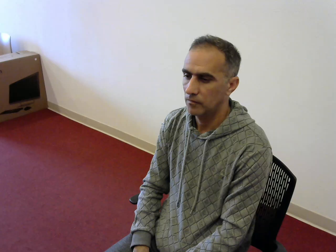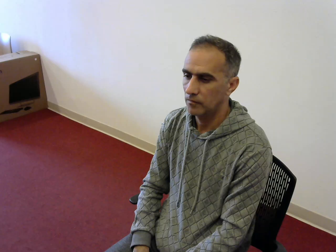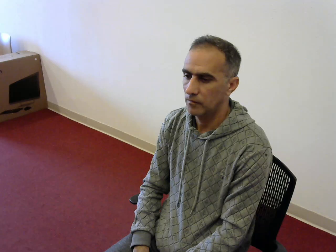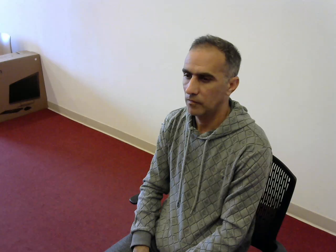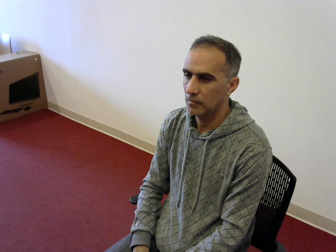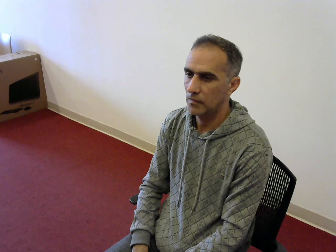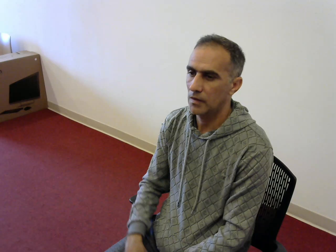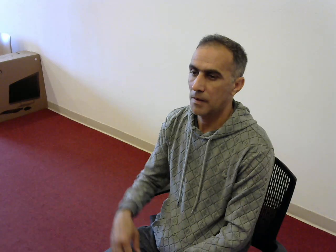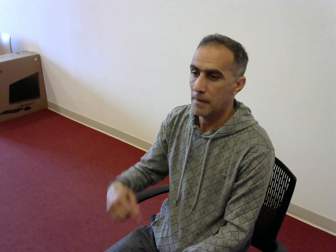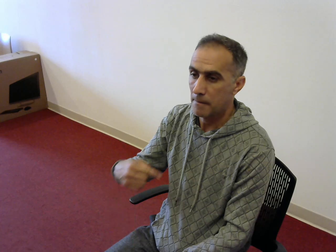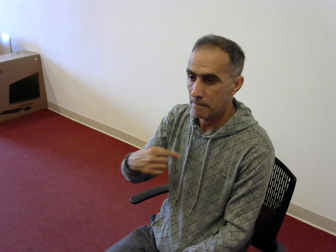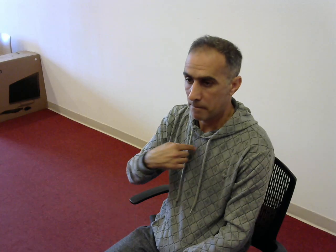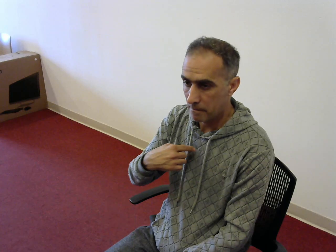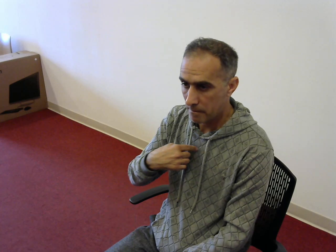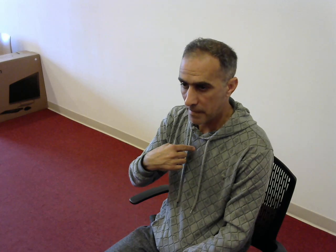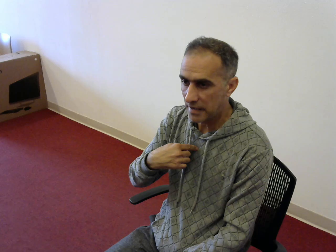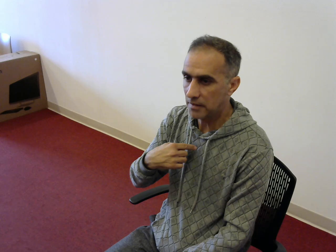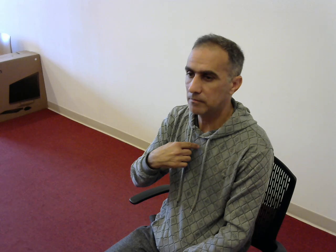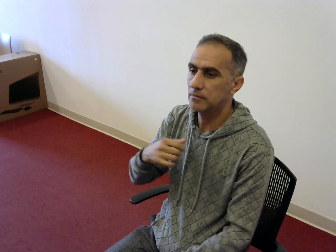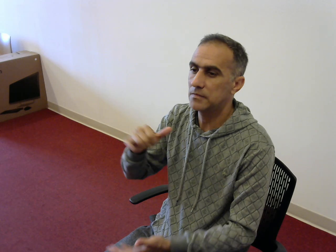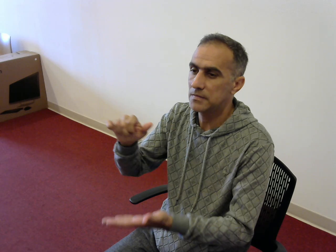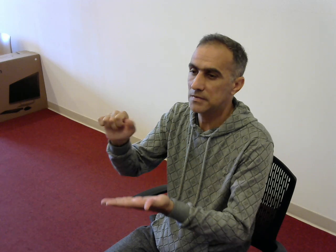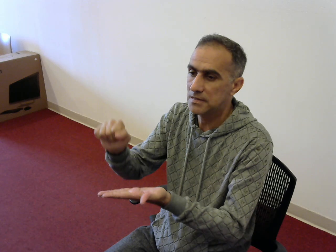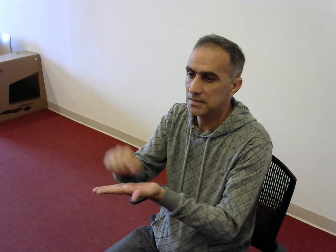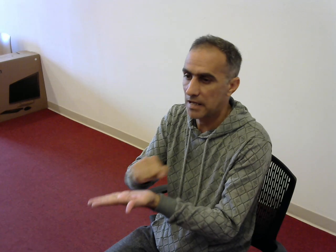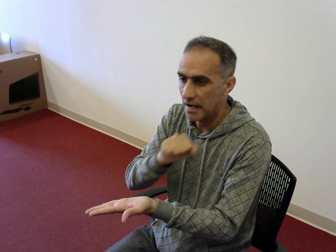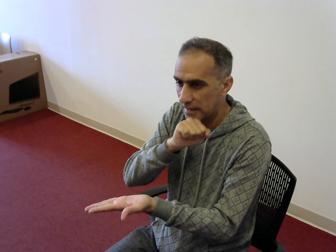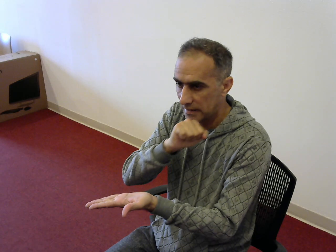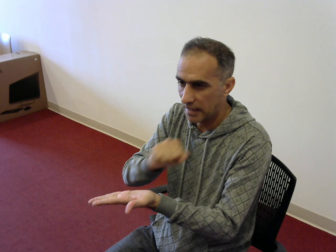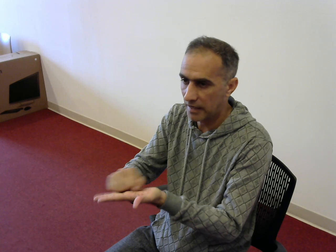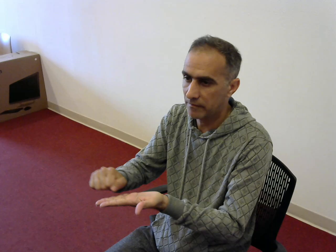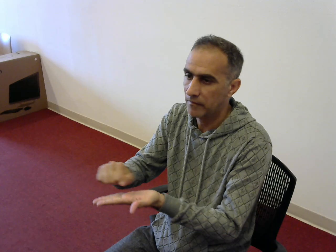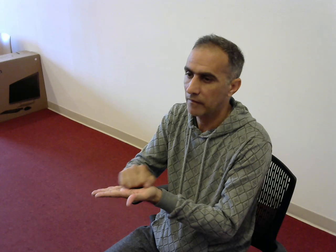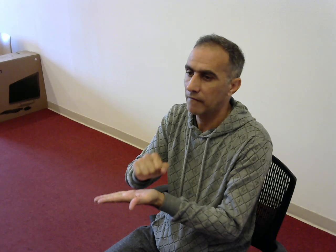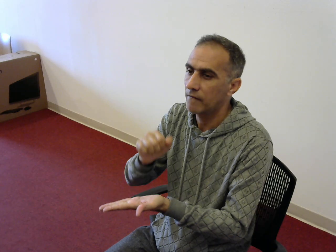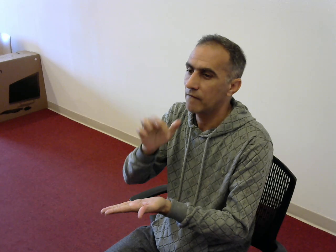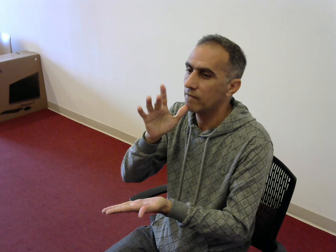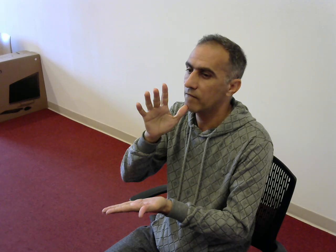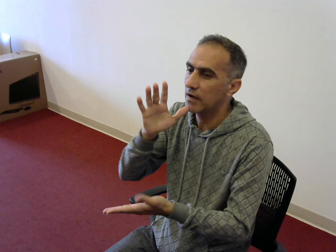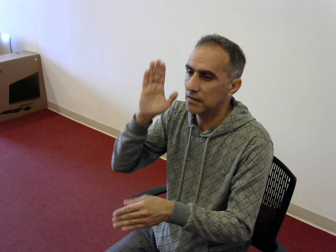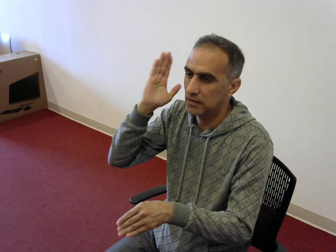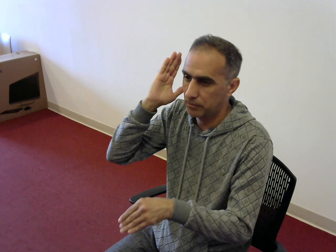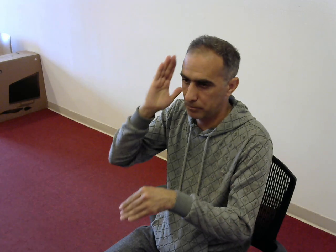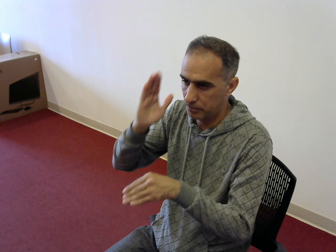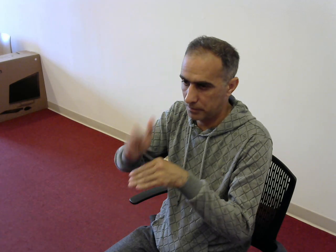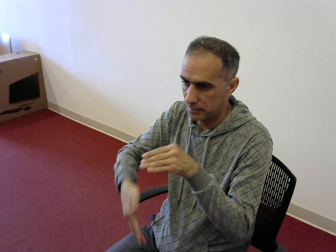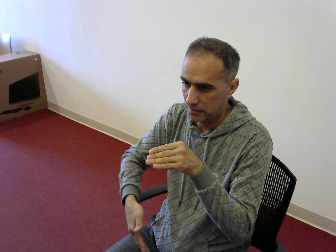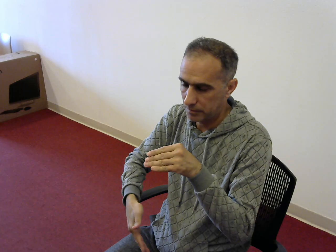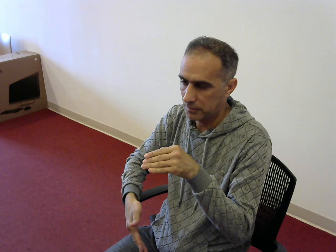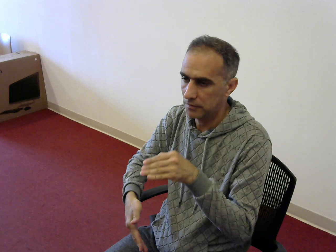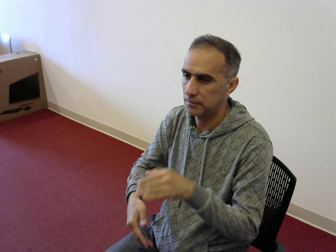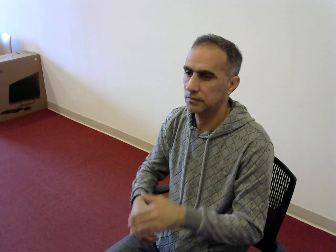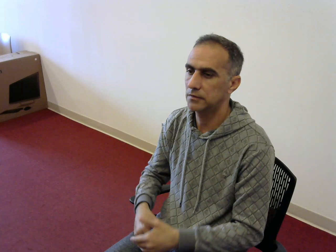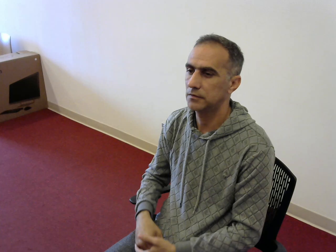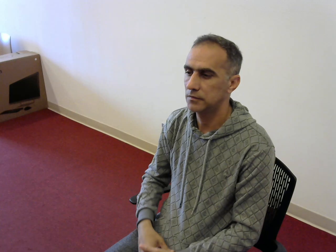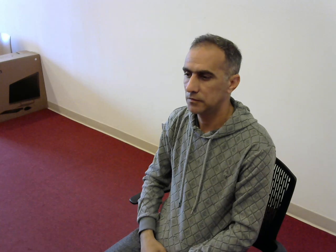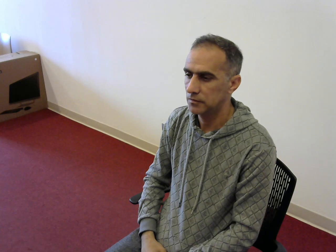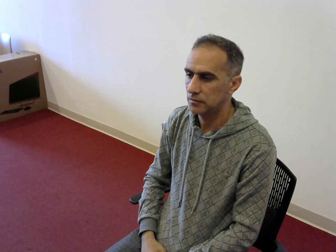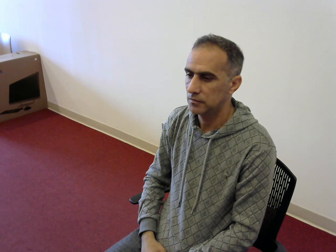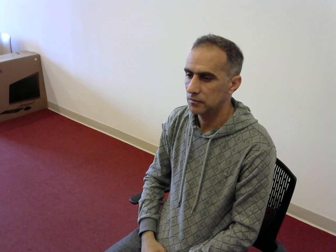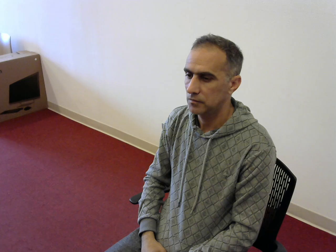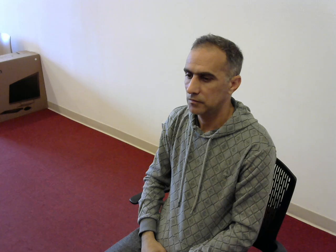Mənim sənədimin vaxtı bitib